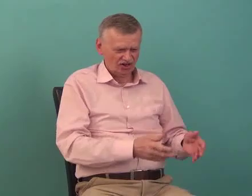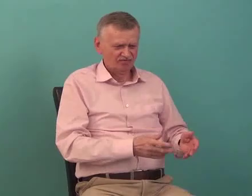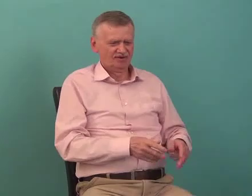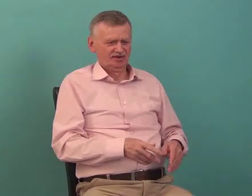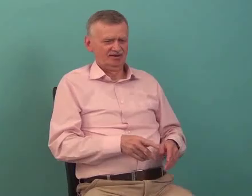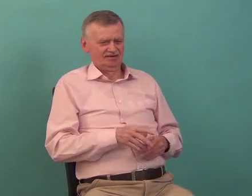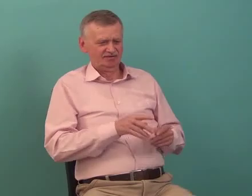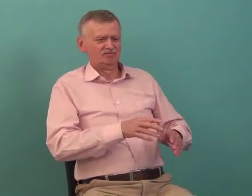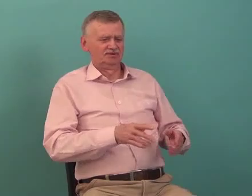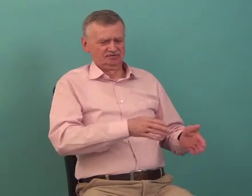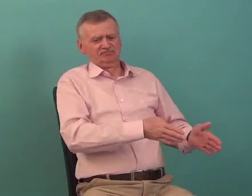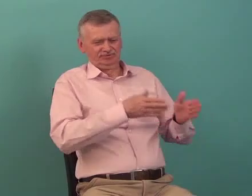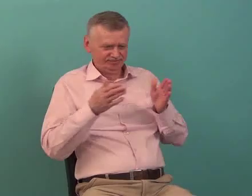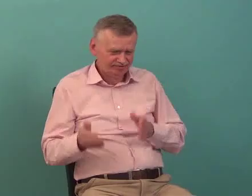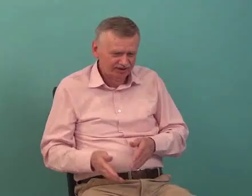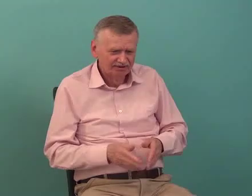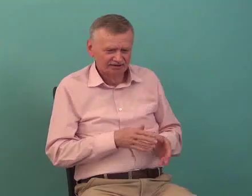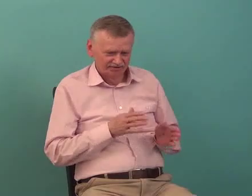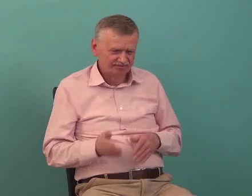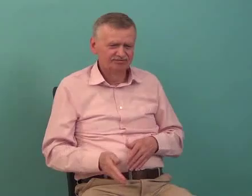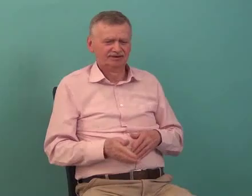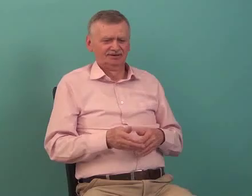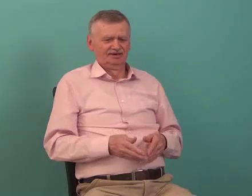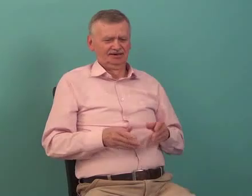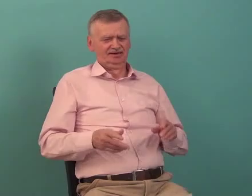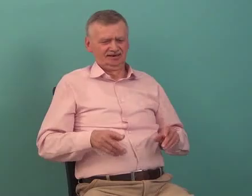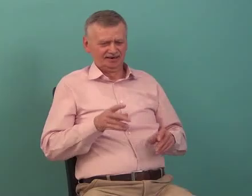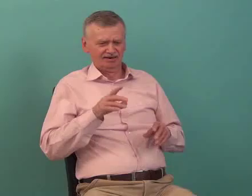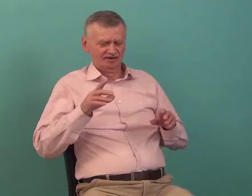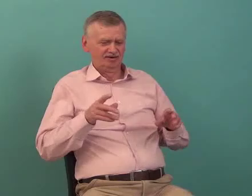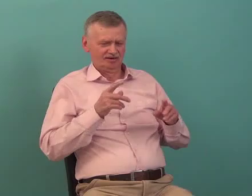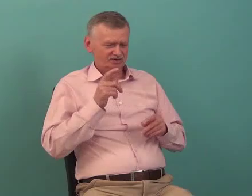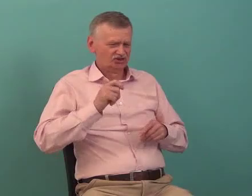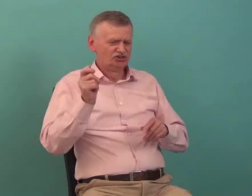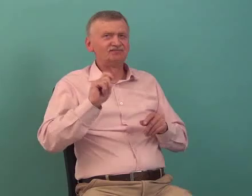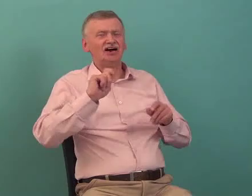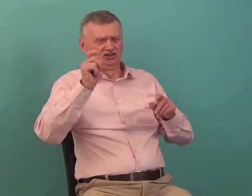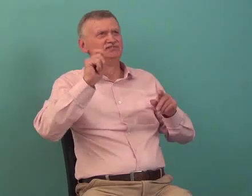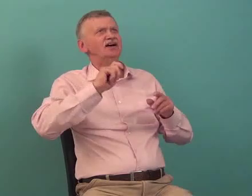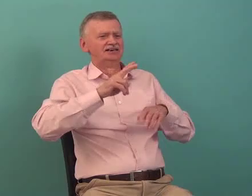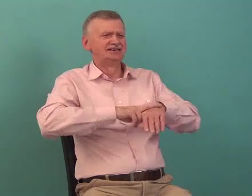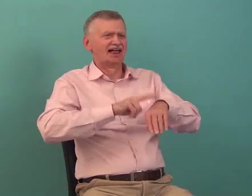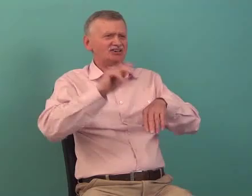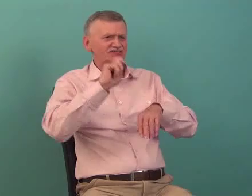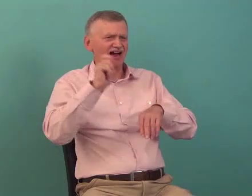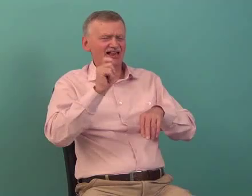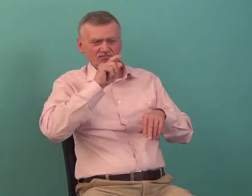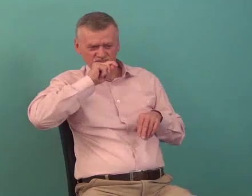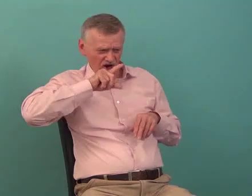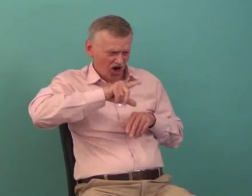Na następnym obrazku jest budzik z wyskakującą kukułką.